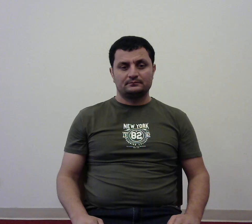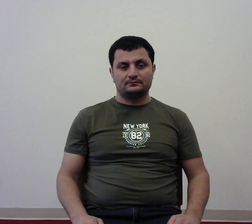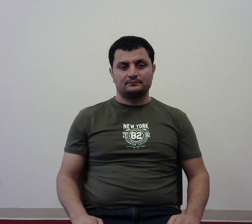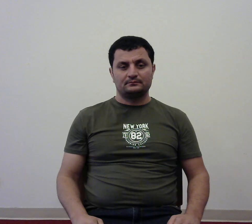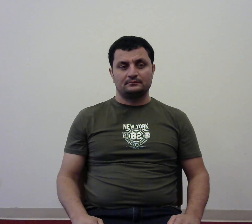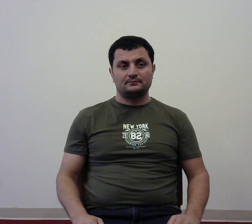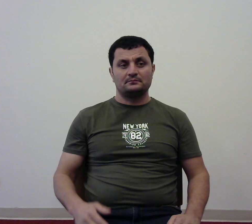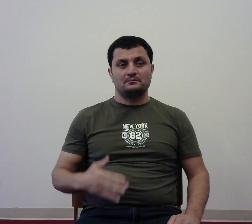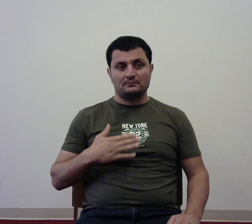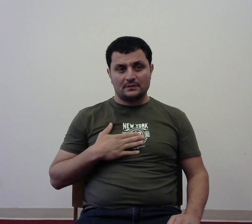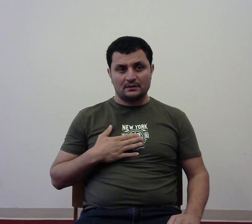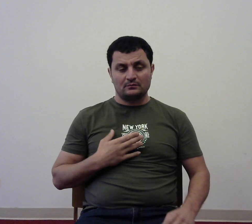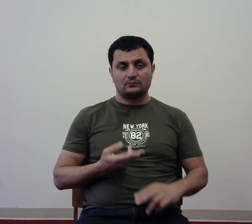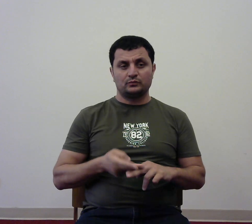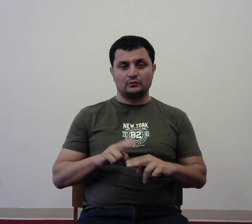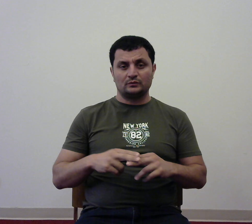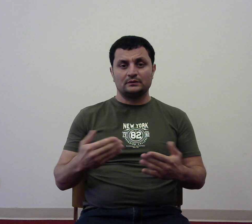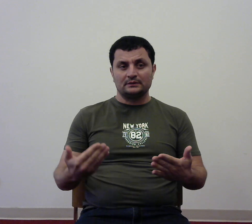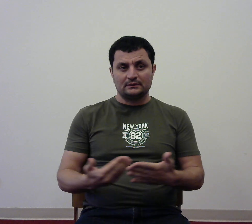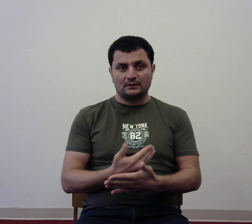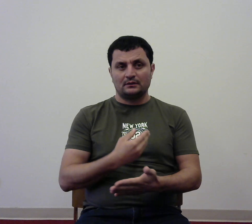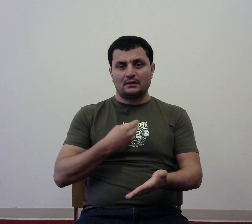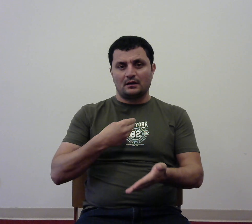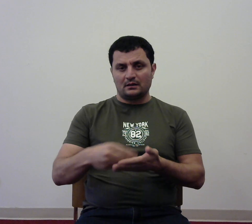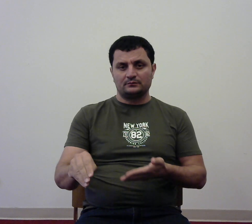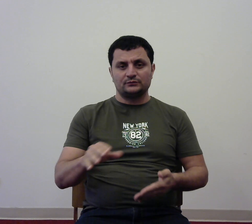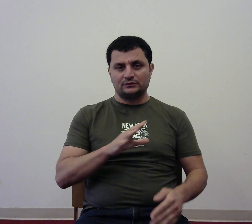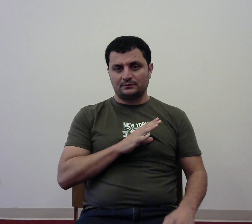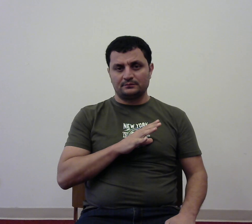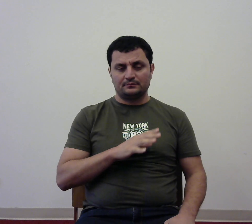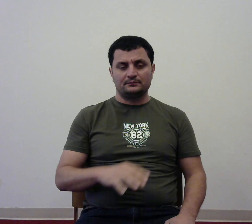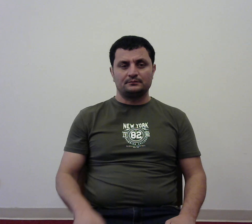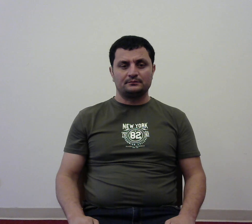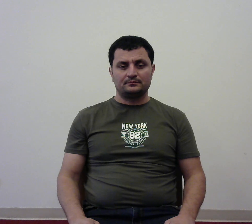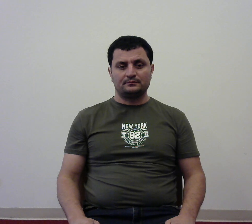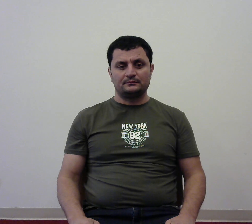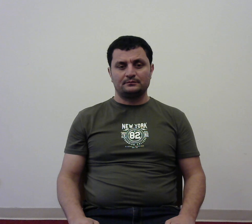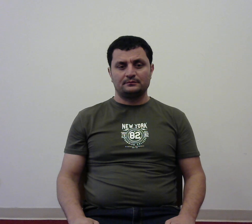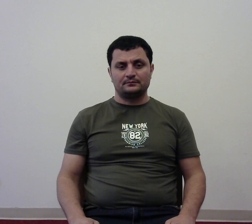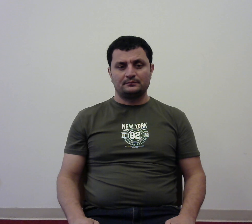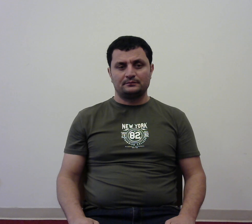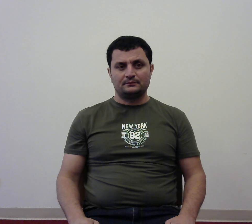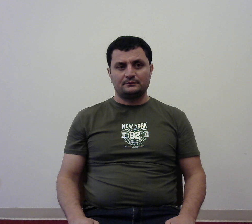Mən bunu yeni almışam